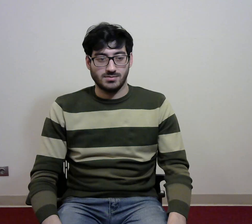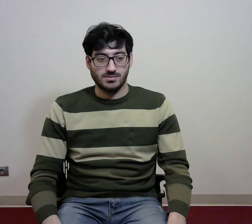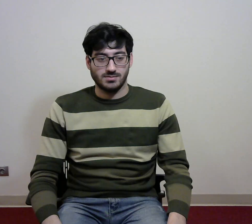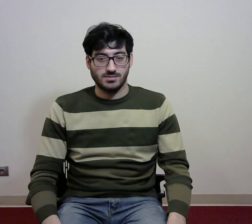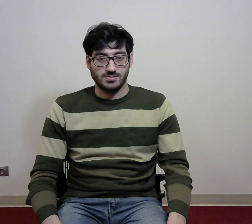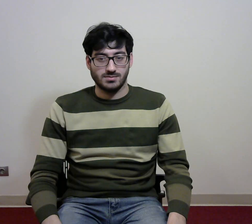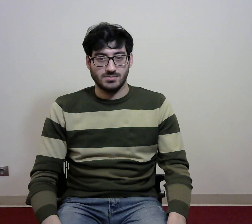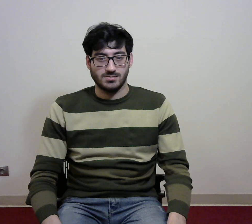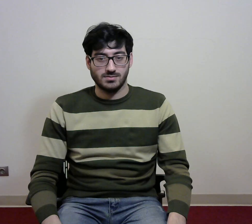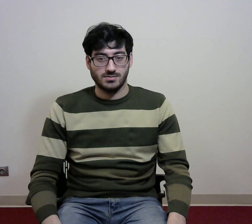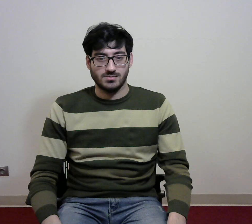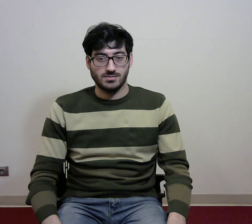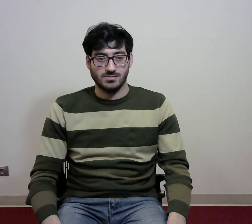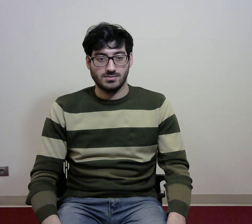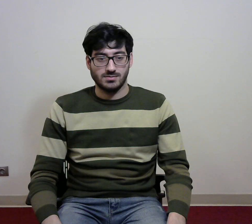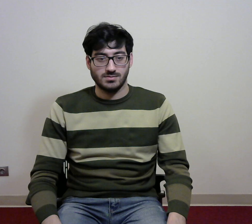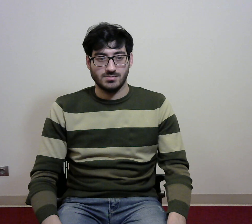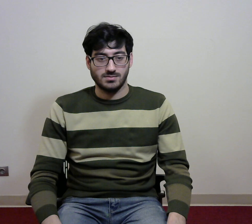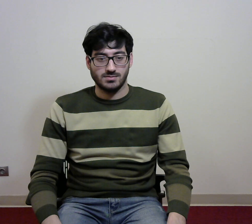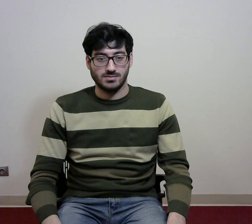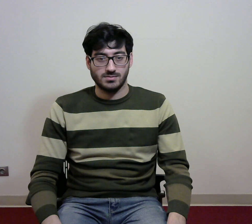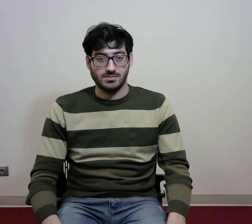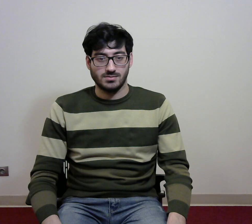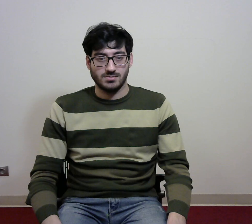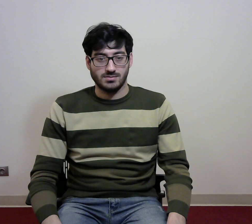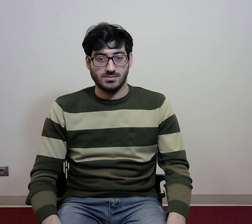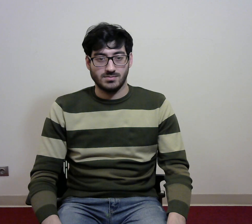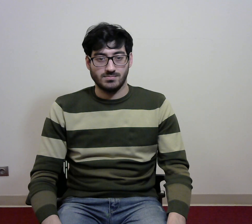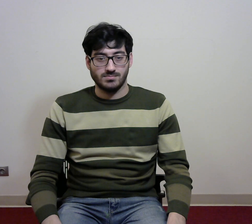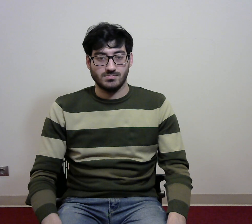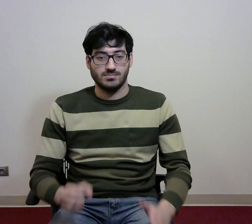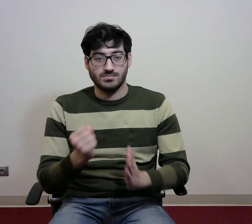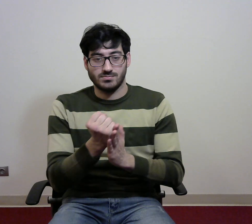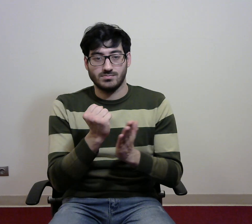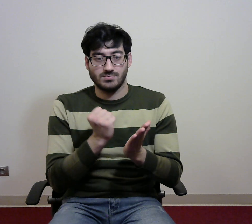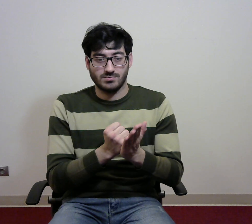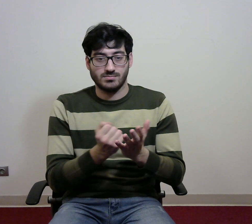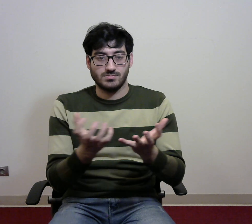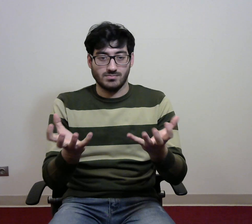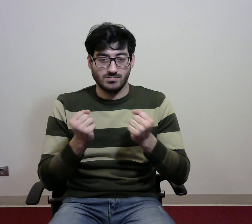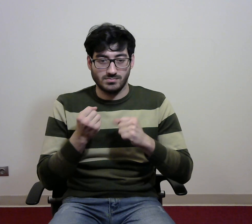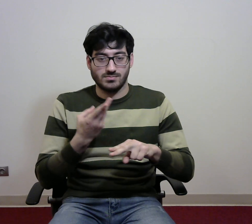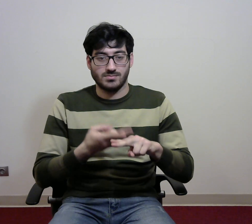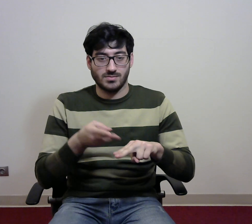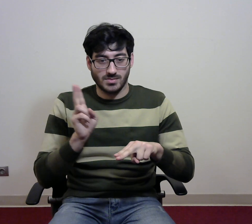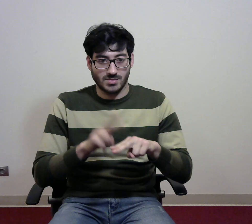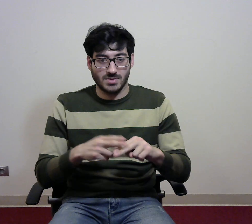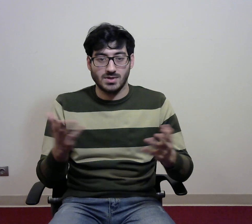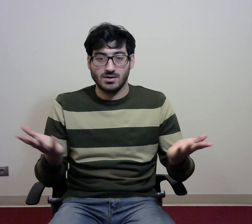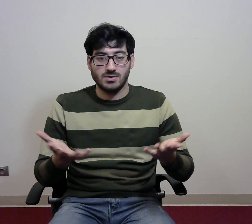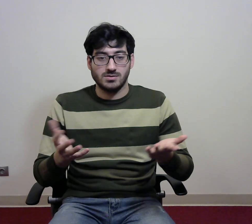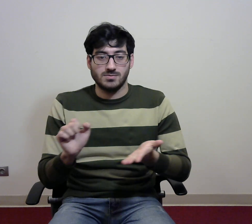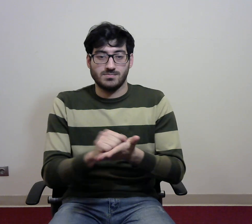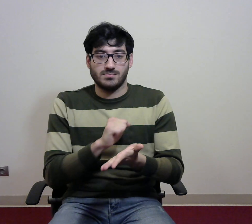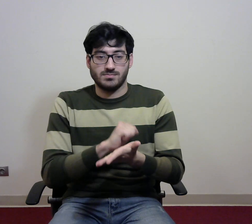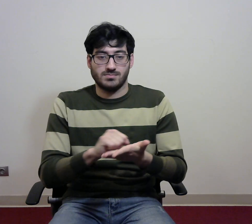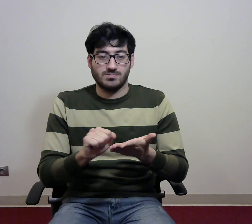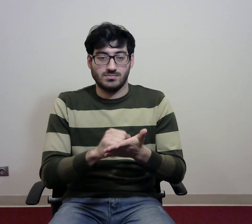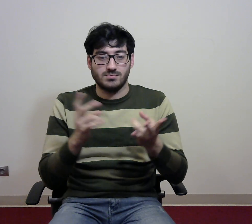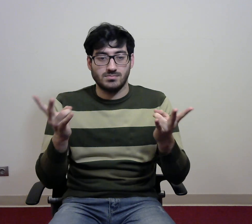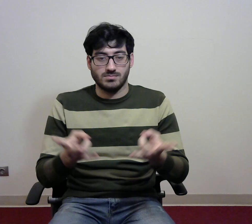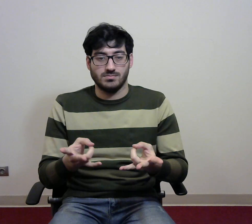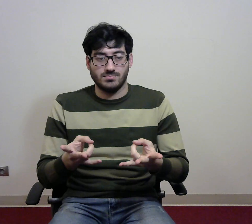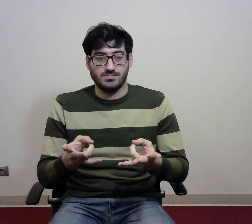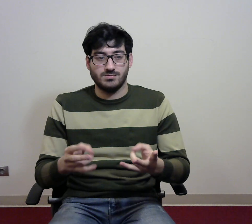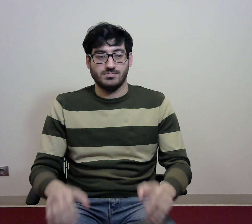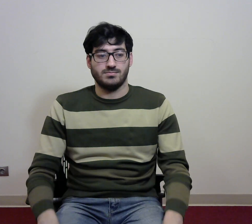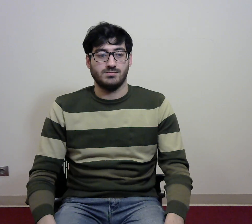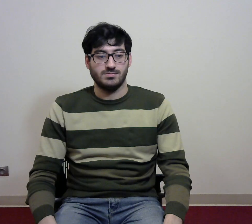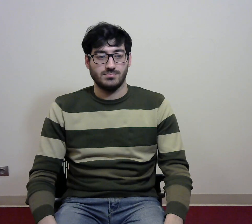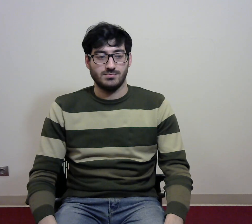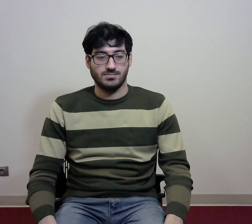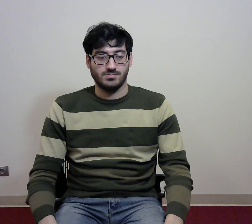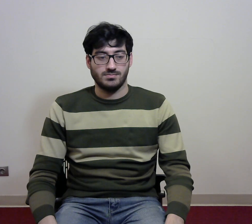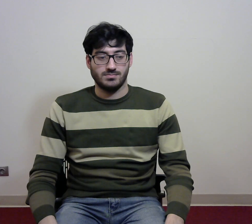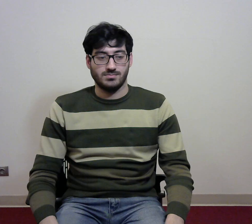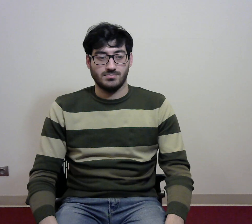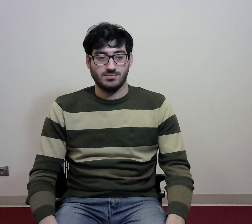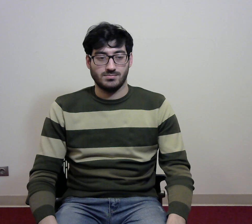Viza almaq üçün hansı sənədlər lazımdır?